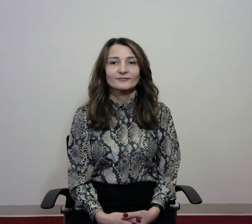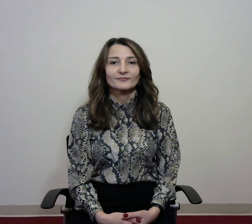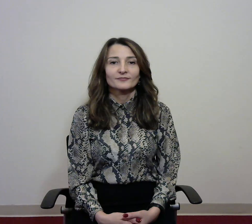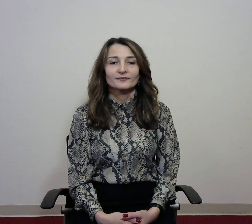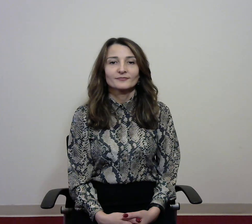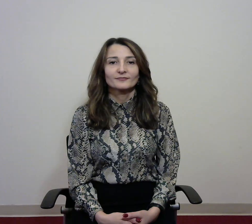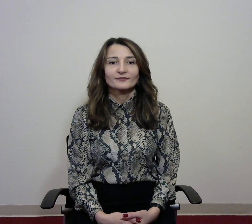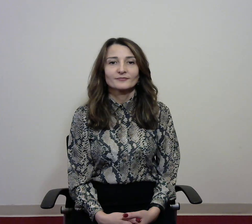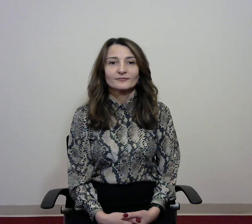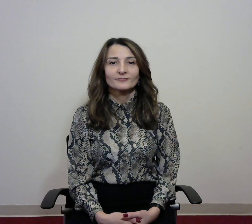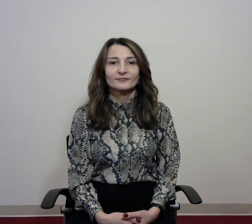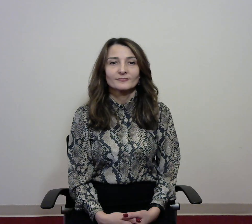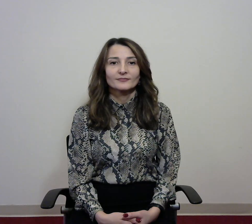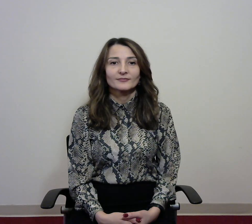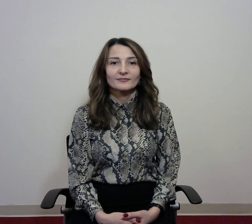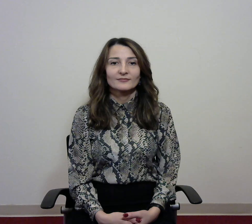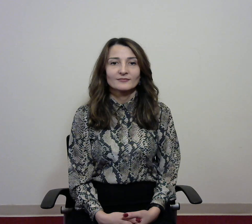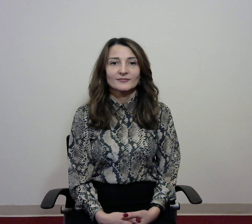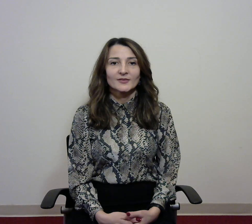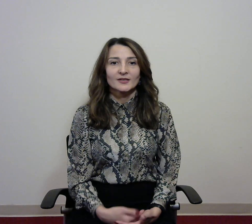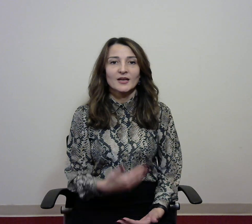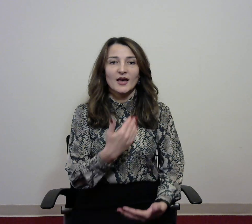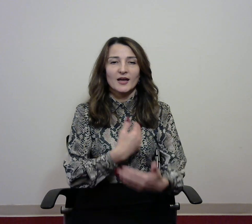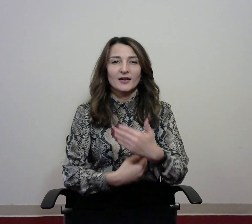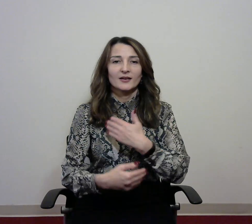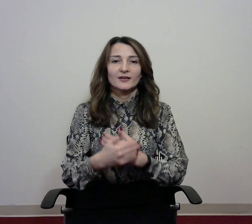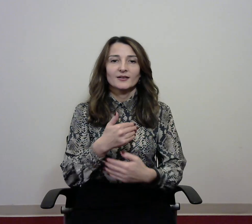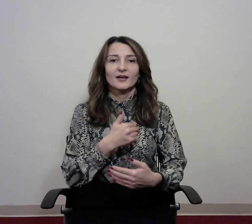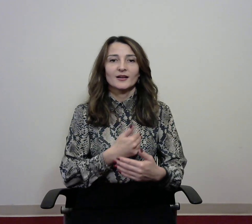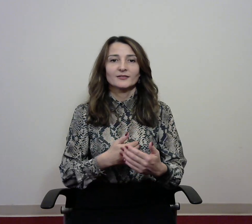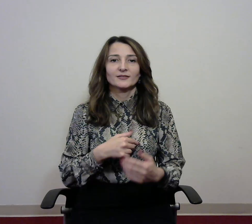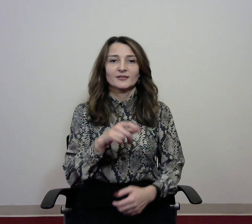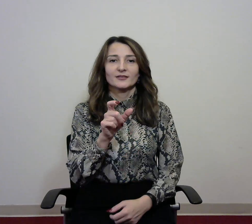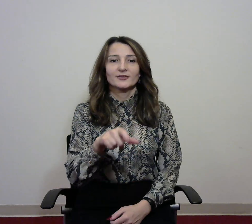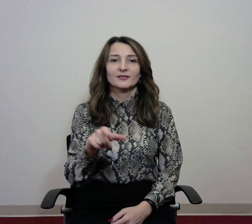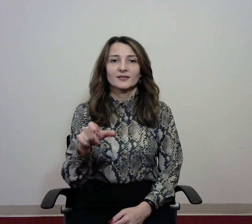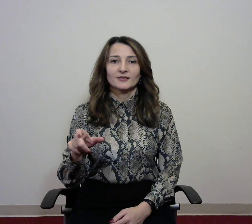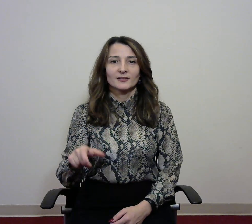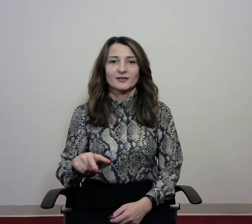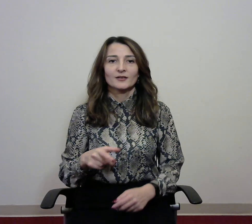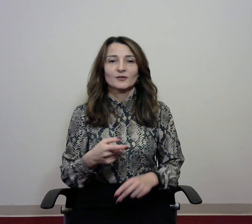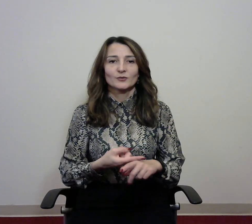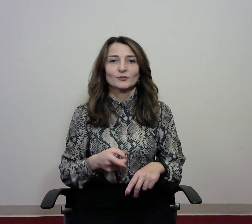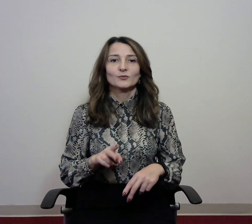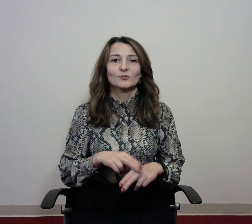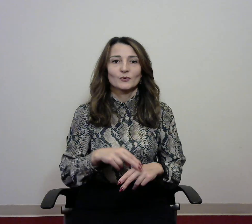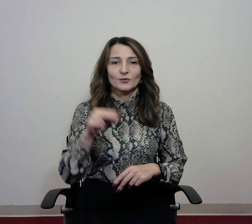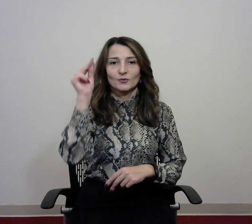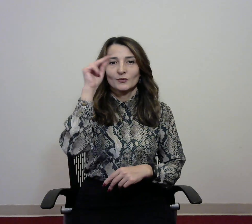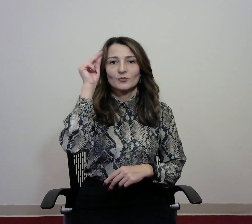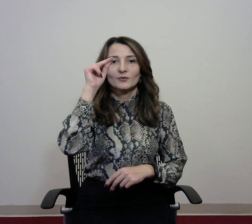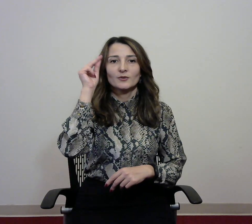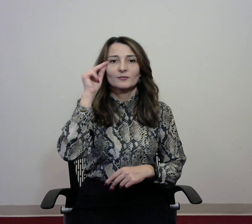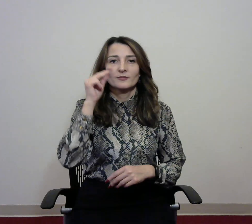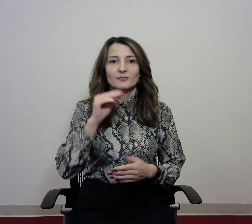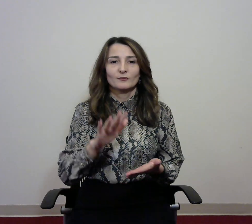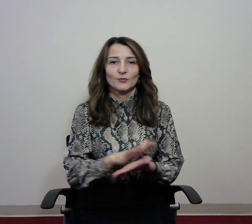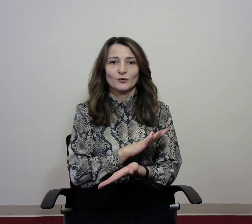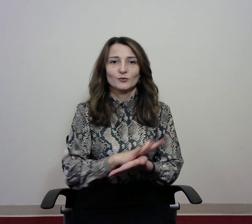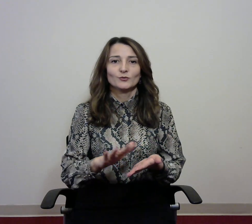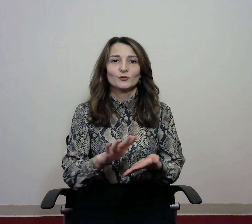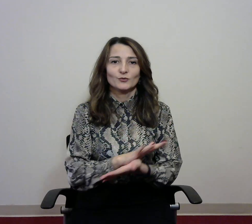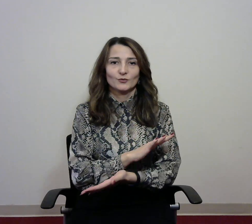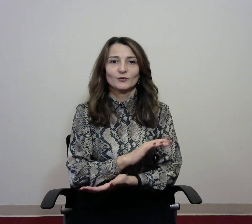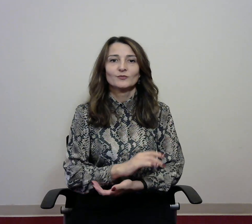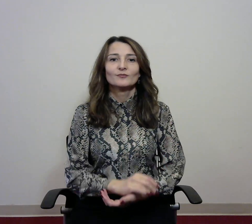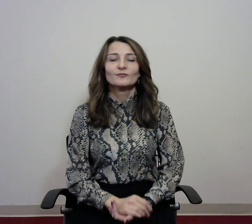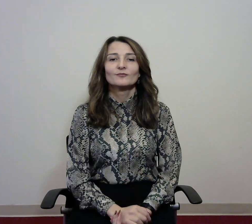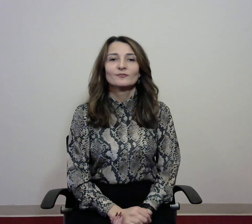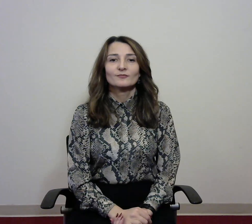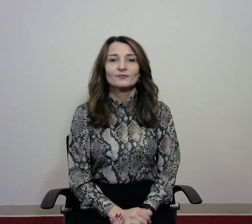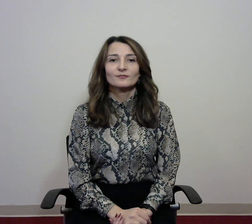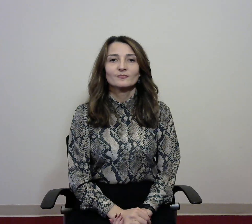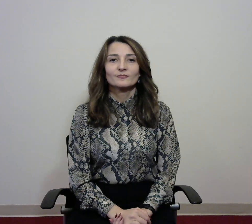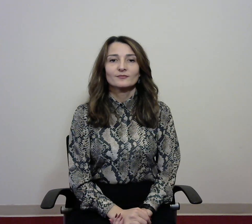Əlilliyi olan şəxslərə təhsil pulsuzdur